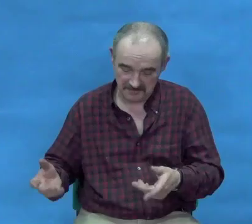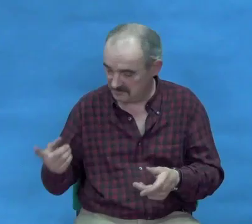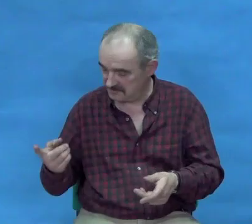Szkoda.